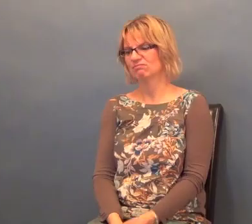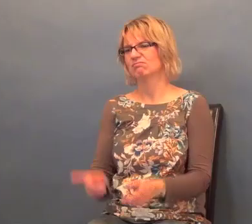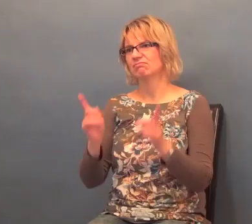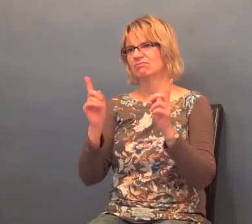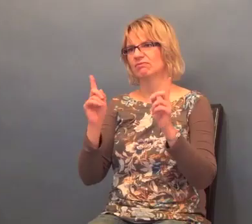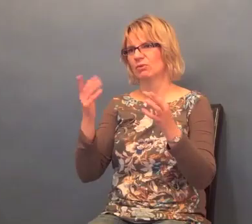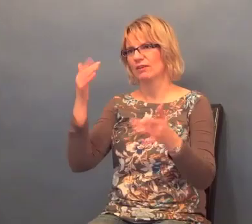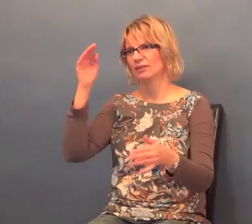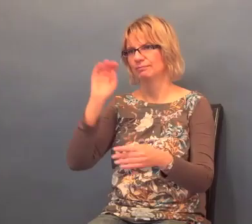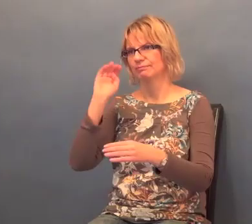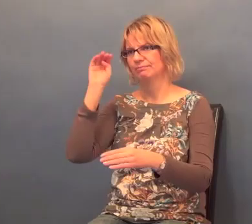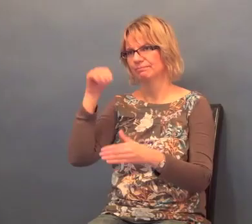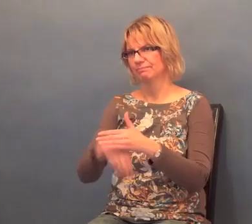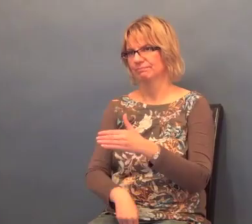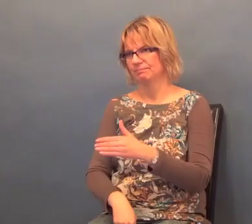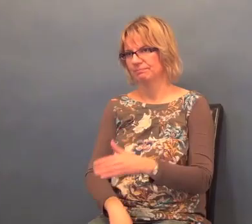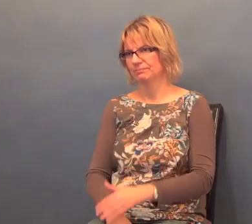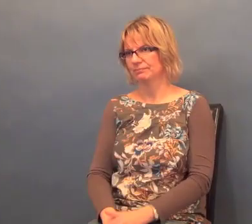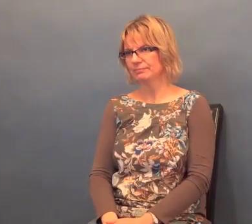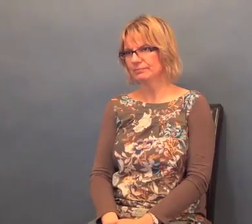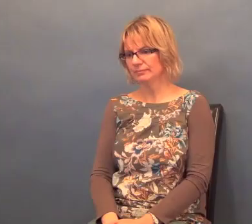Uwaga, łatwo jest się utopić.